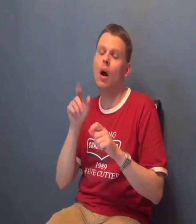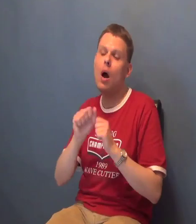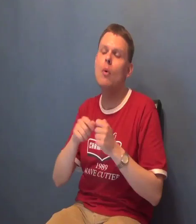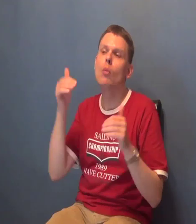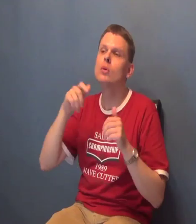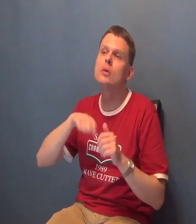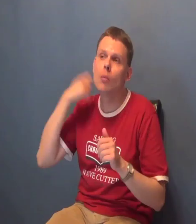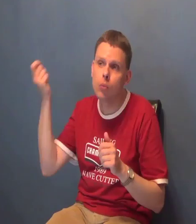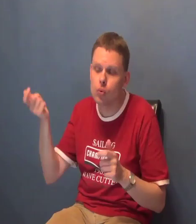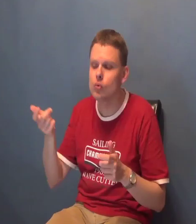Albo może samobójstwo.